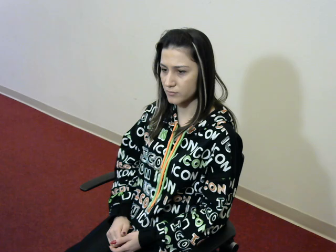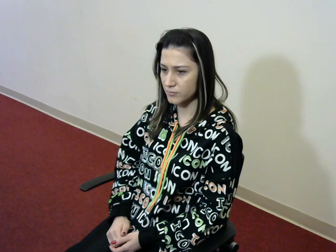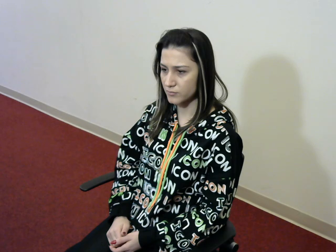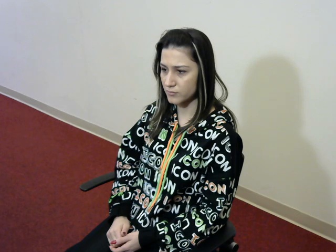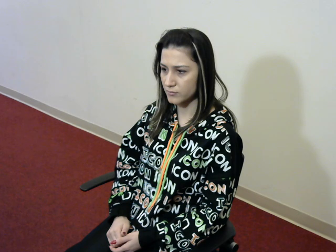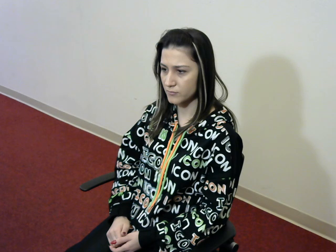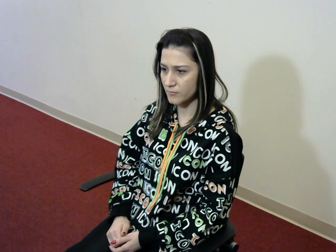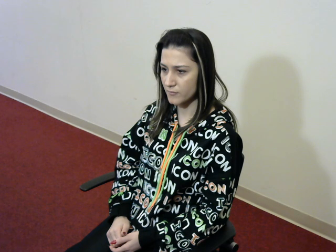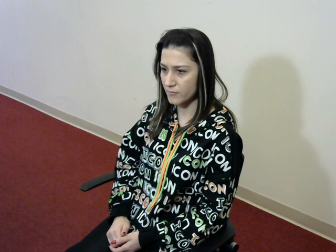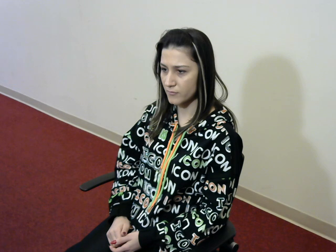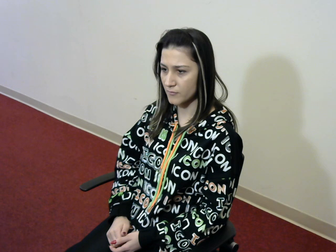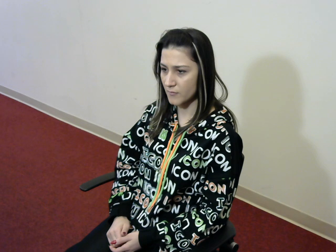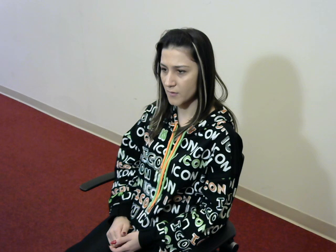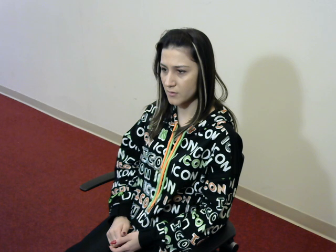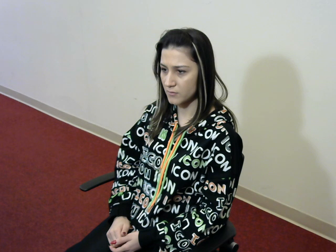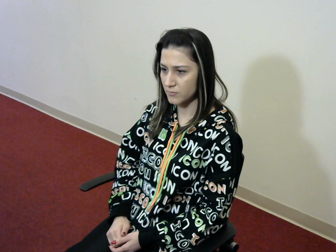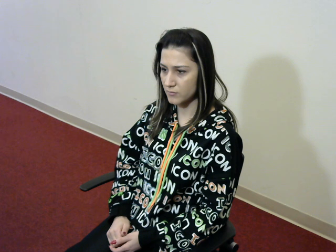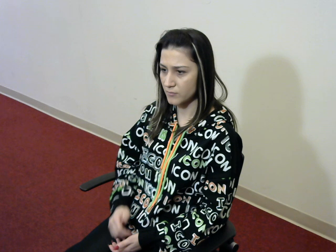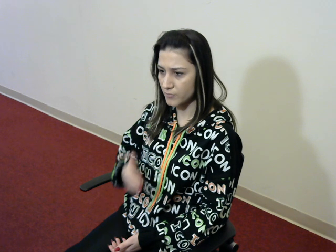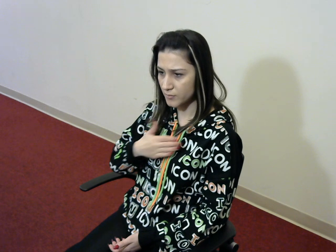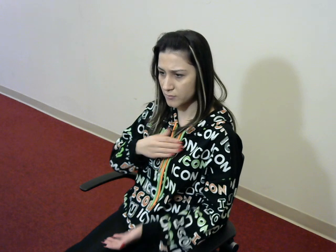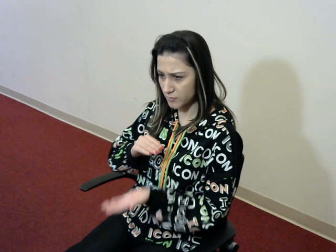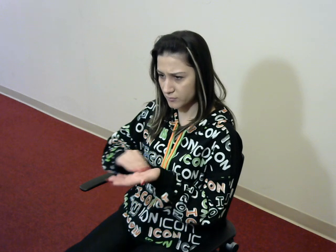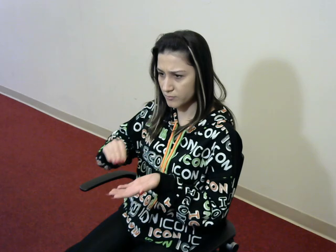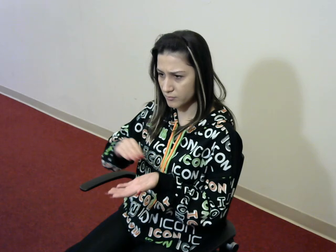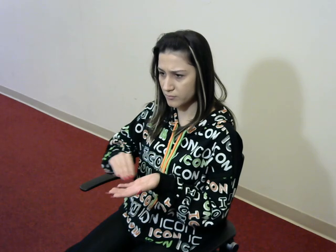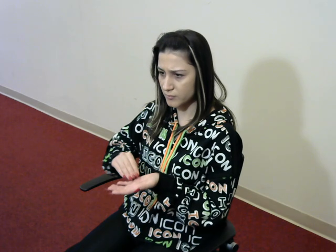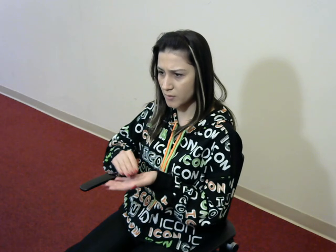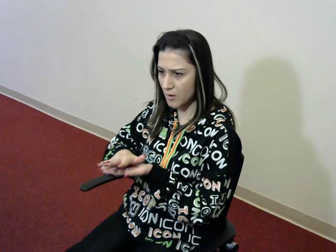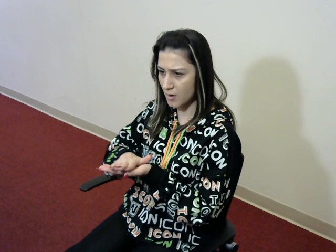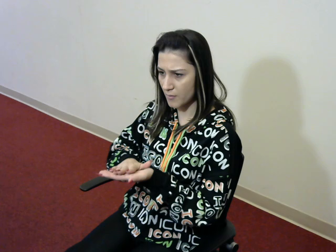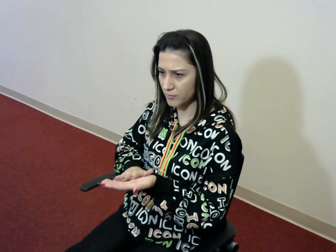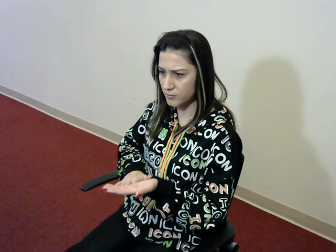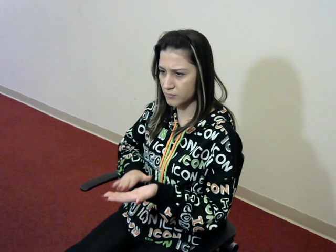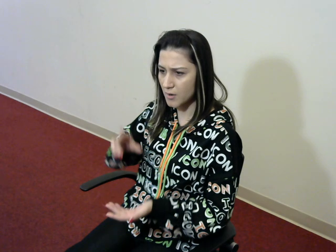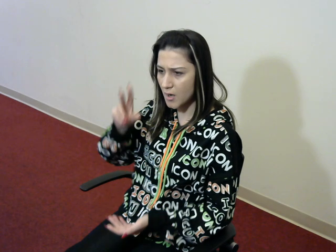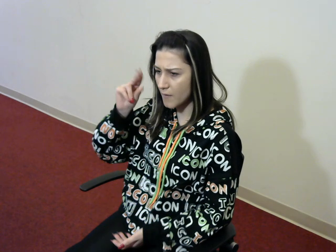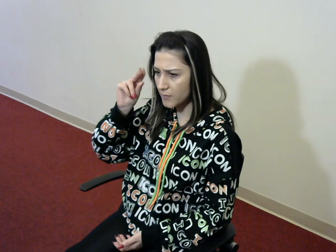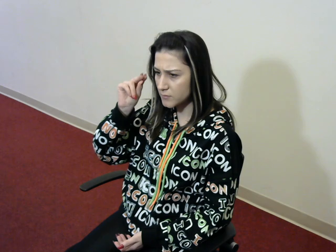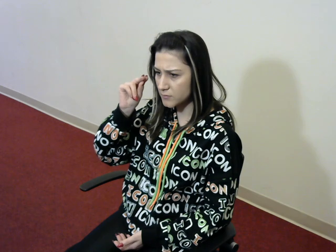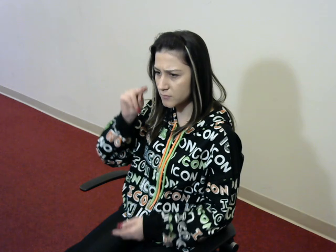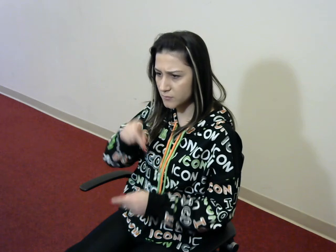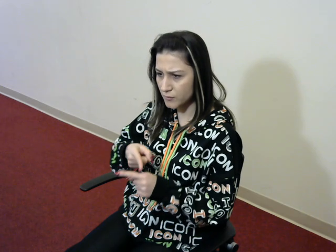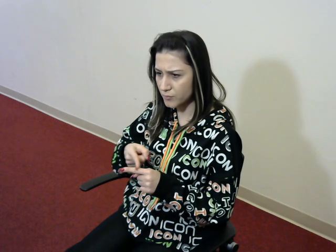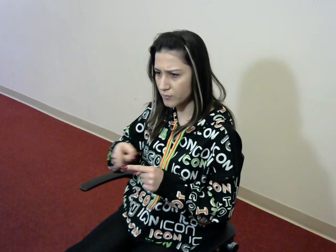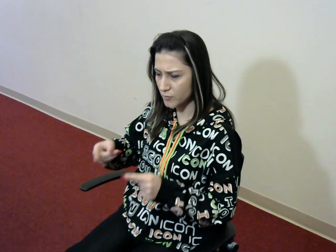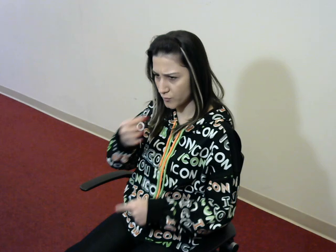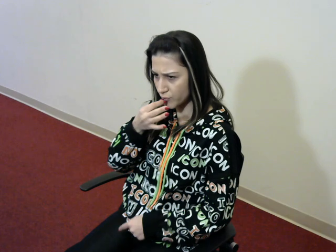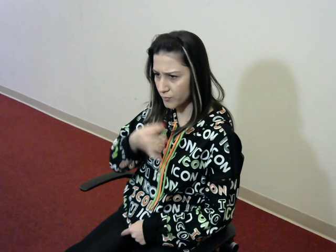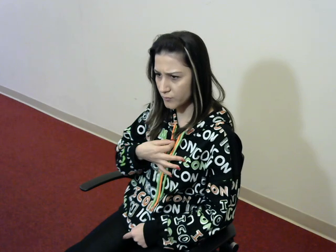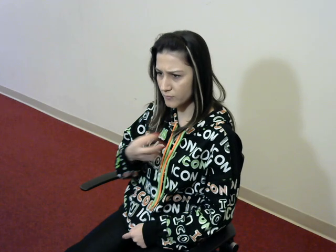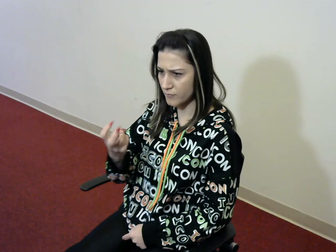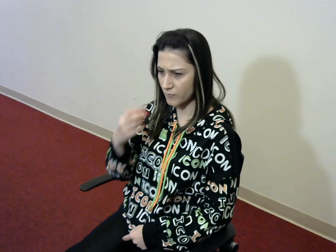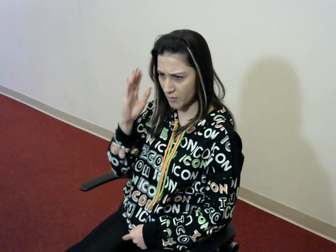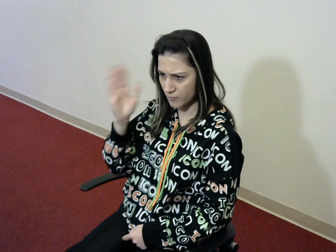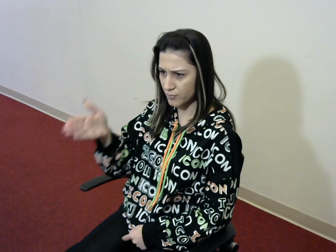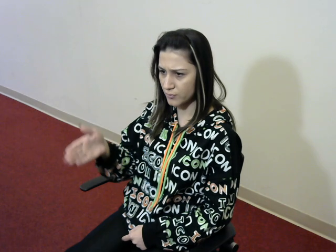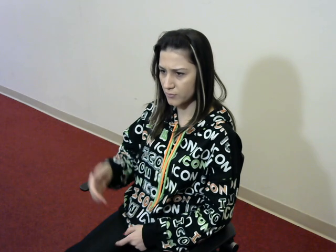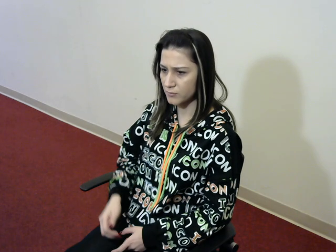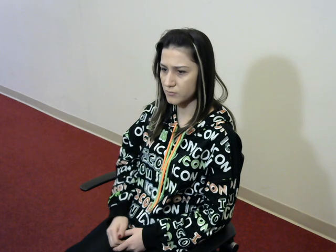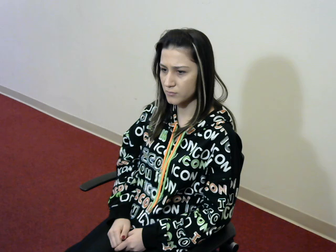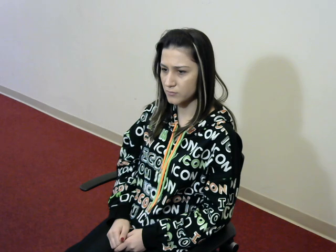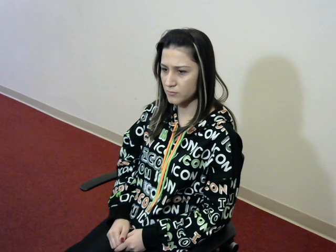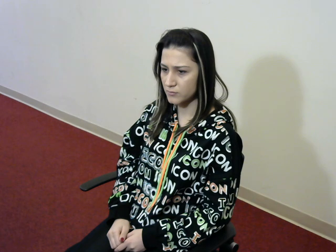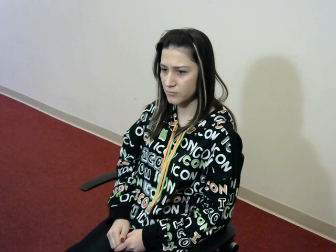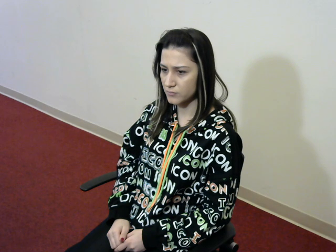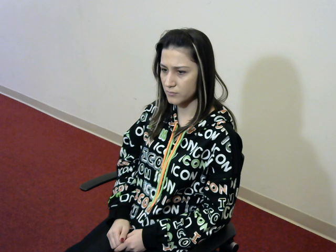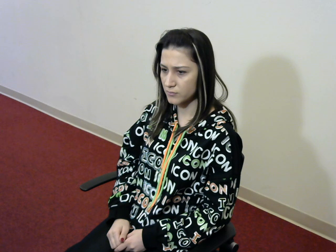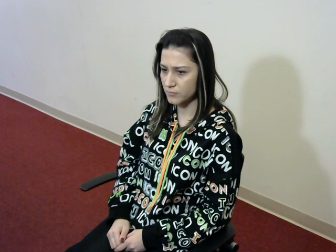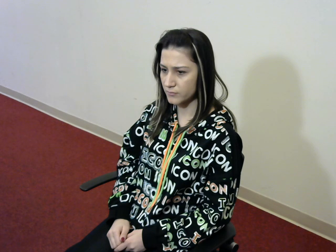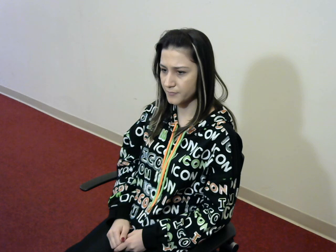Mənim yazdığım ərizəyə hansı müddətdə cavab gələcək?